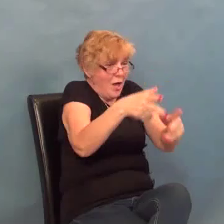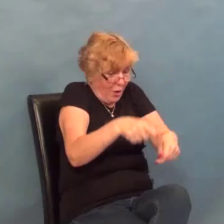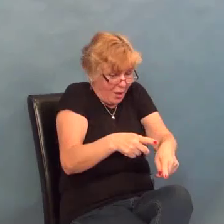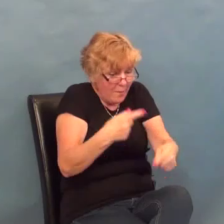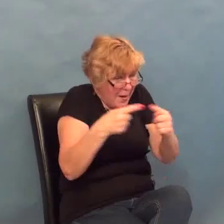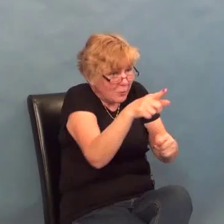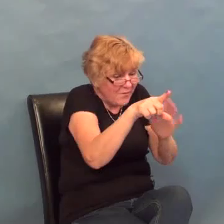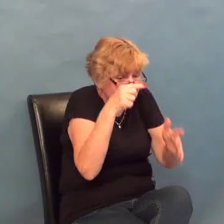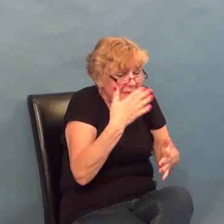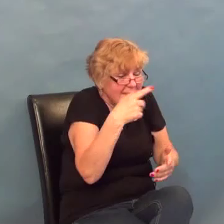Ty wybierz jak to będzie wyglądało.